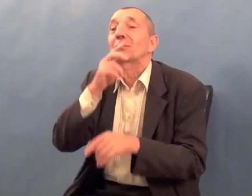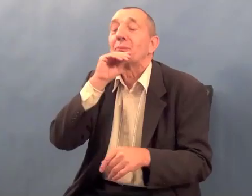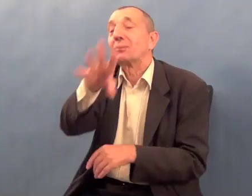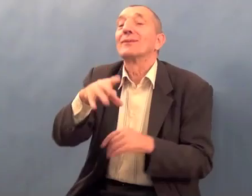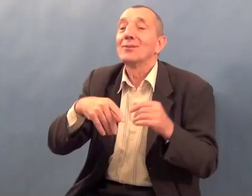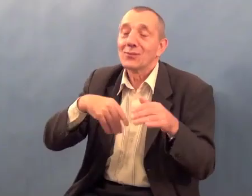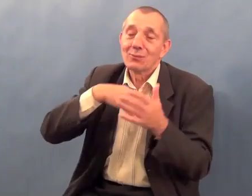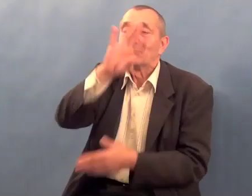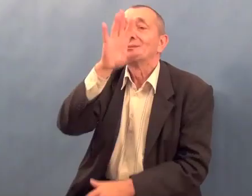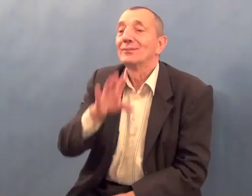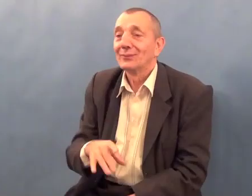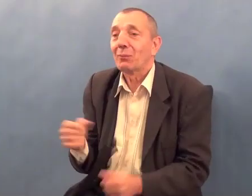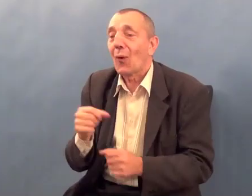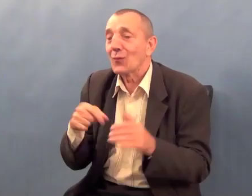Wyrzuca wypluwając na niego, odrzuca go.